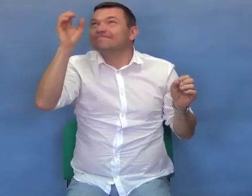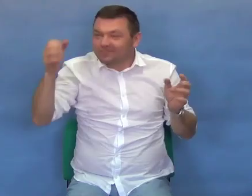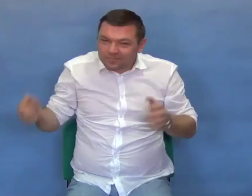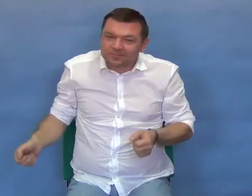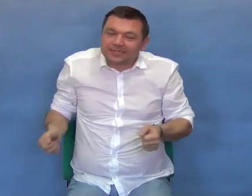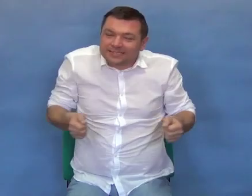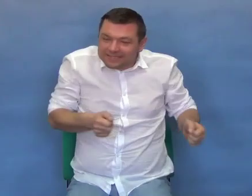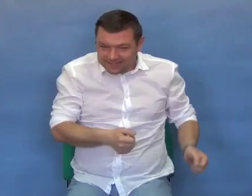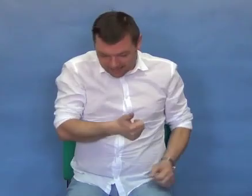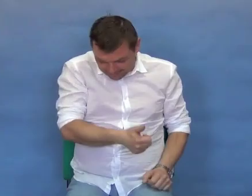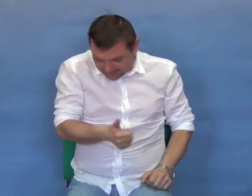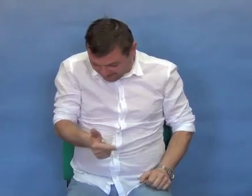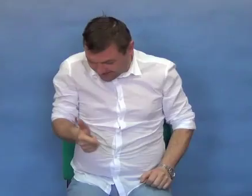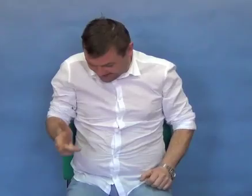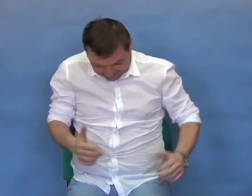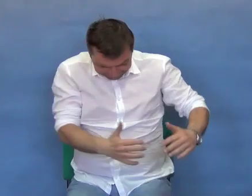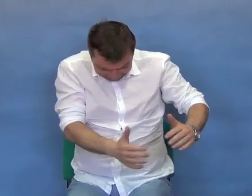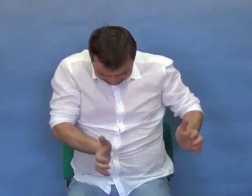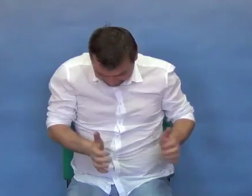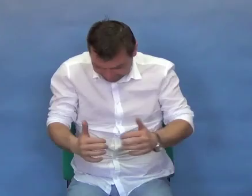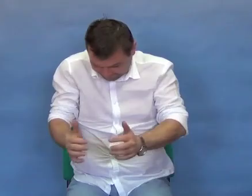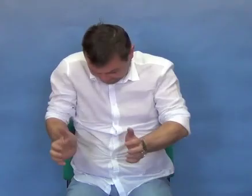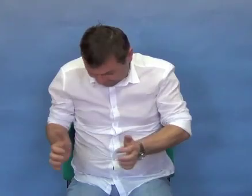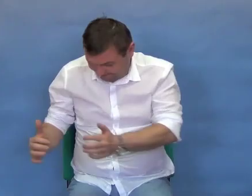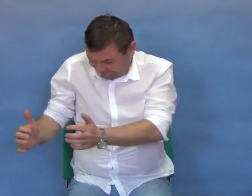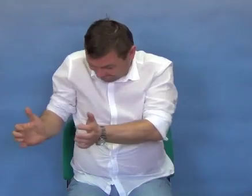Ustawia na ziemi trzy kosze.